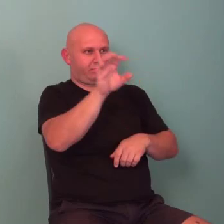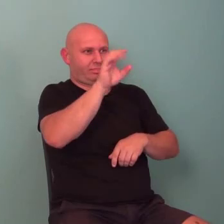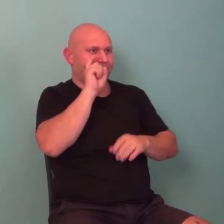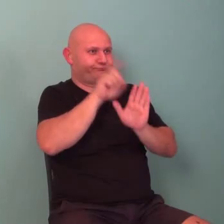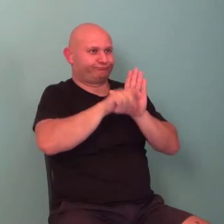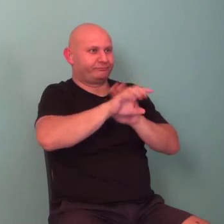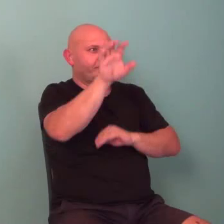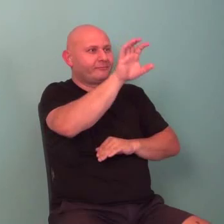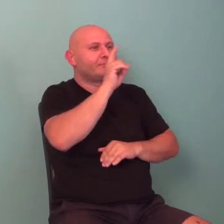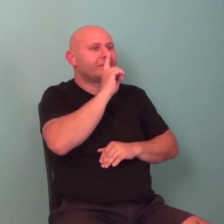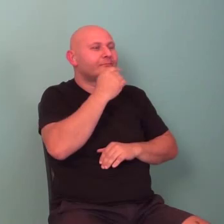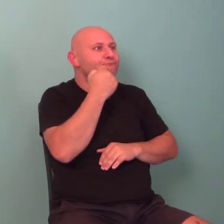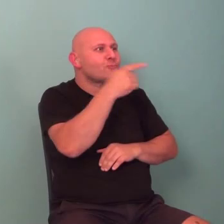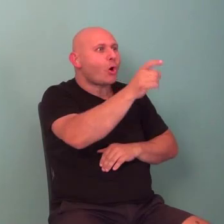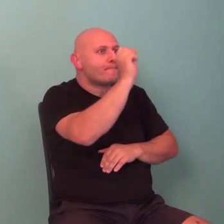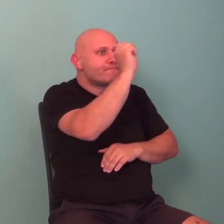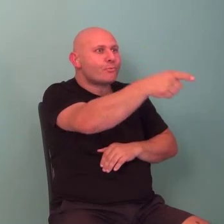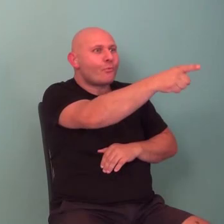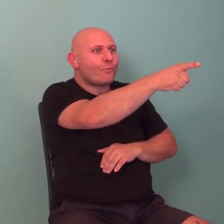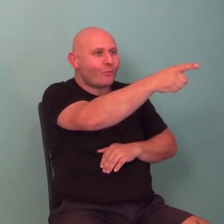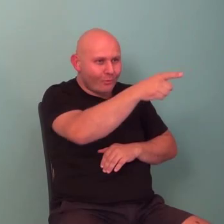Szpieguje i zauważa kogoś.